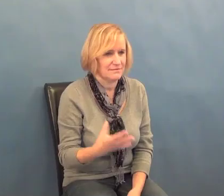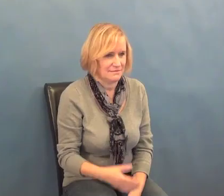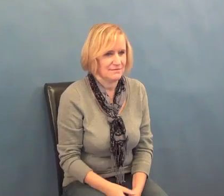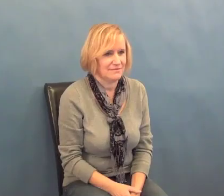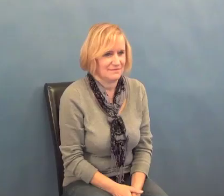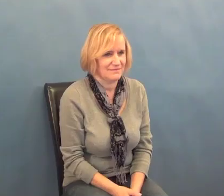Tak.